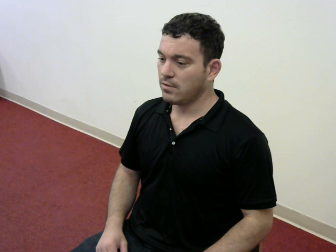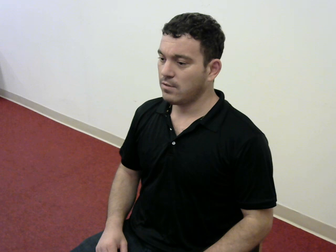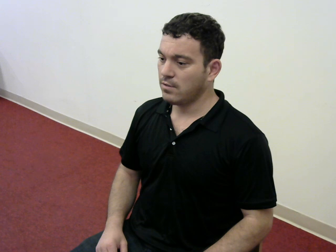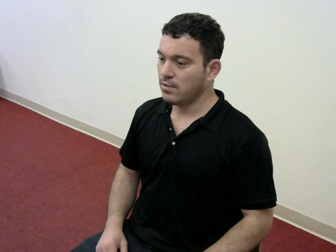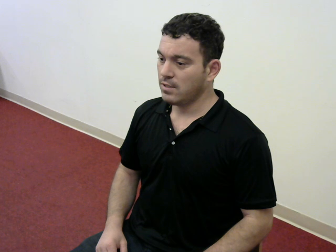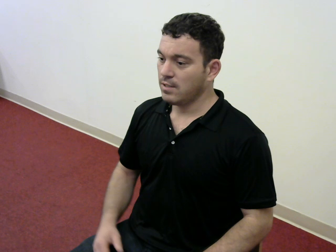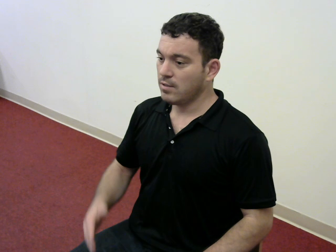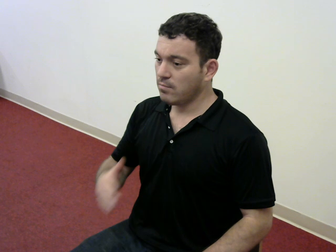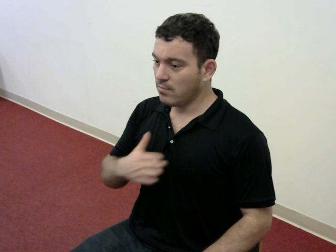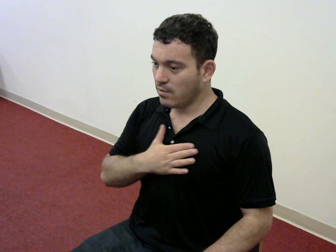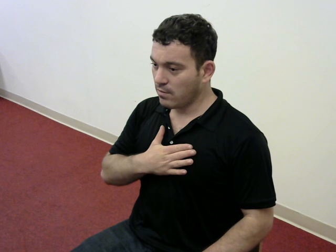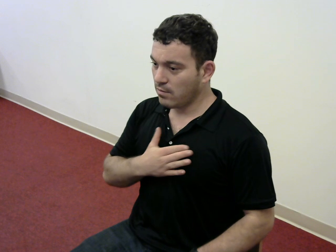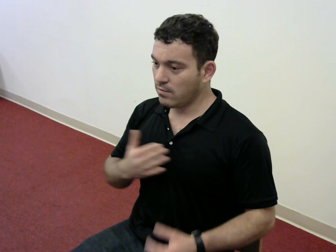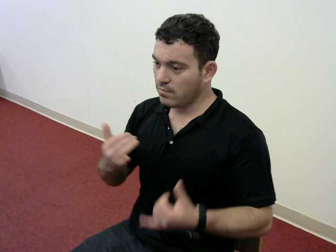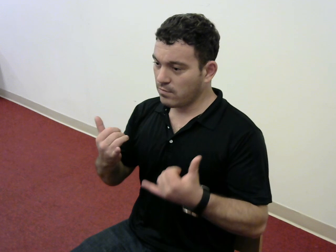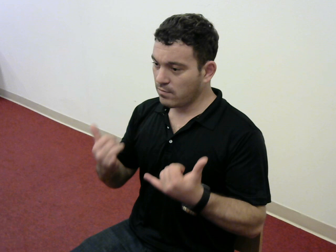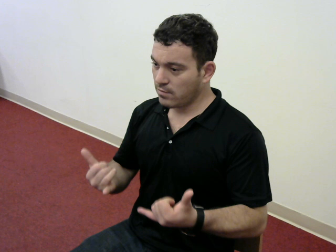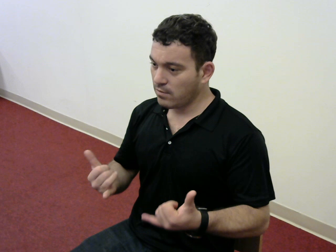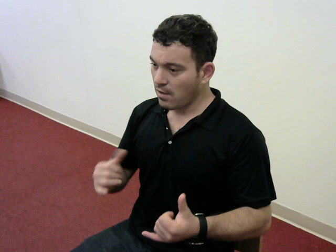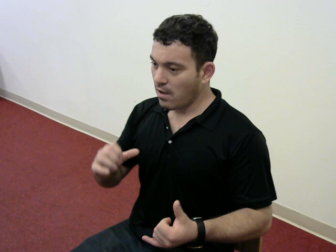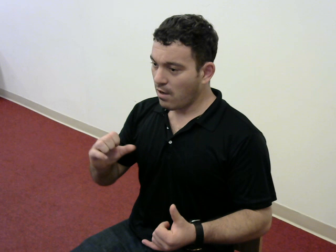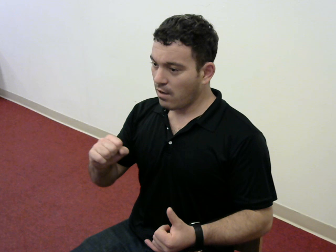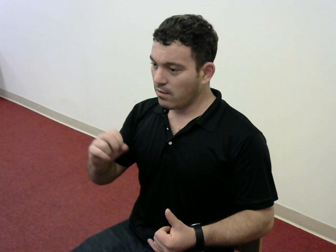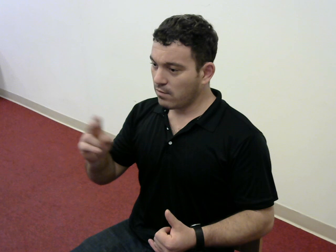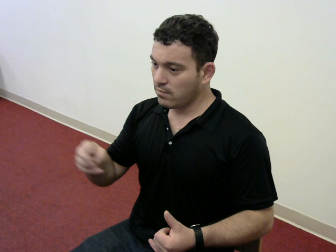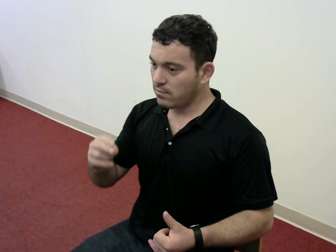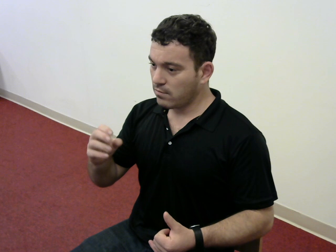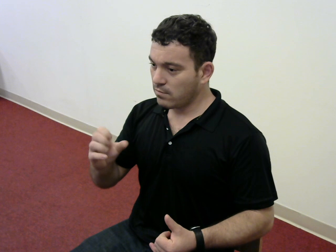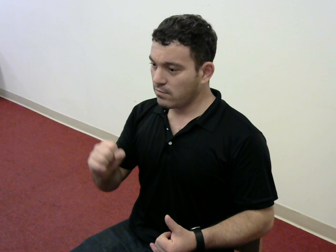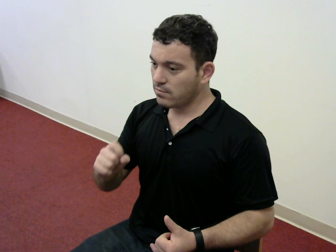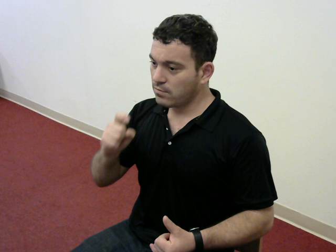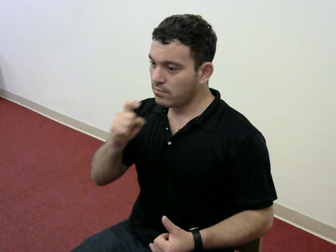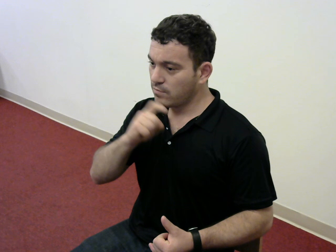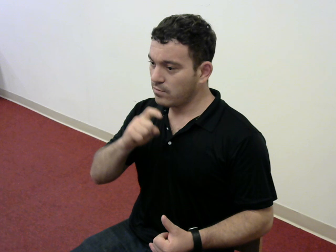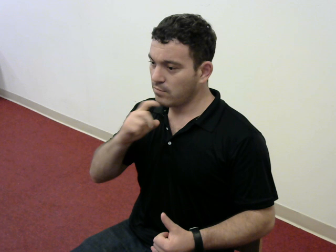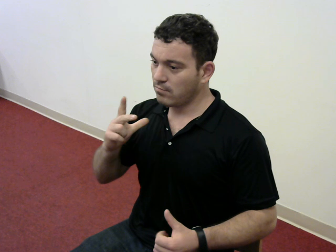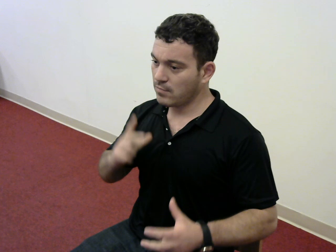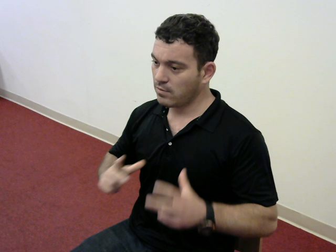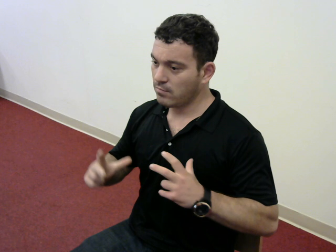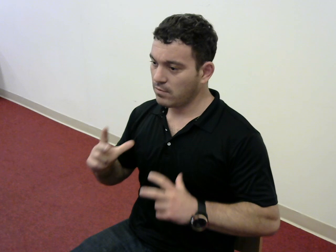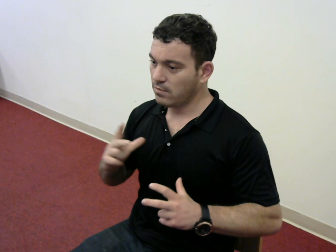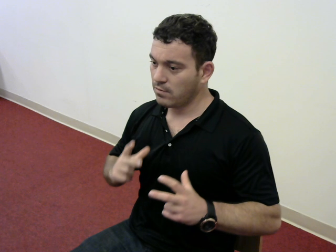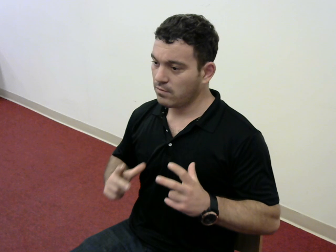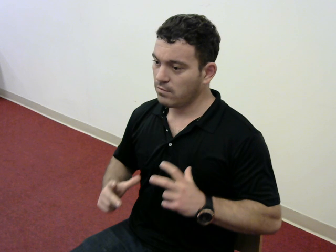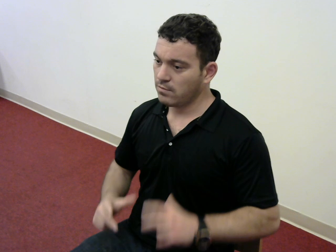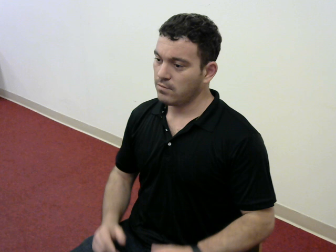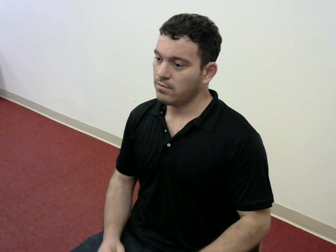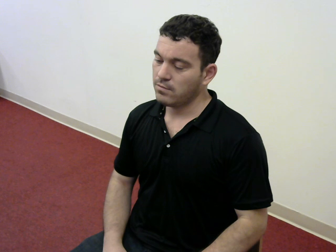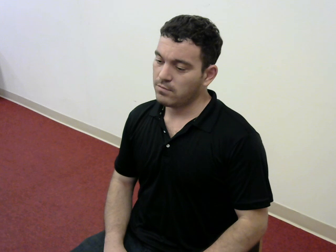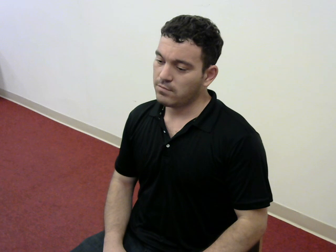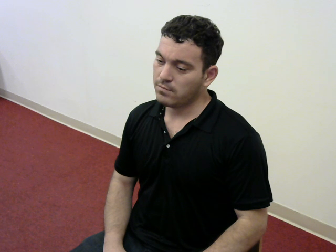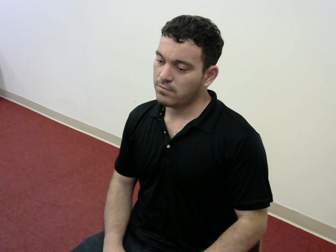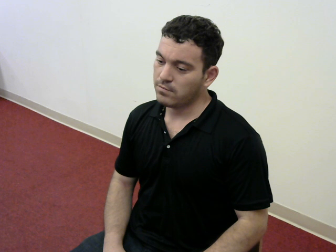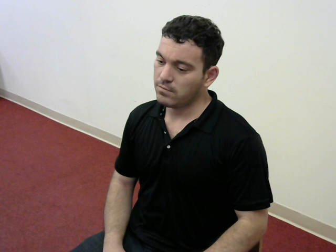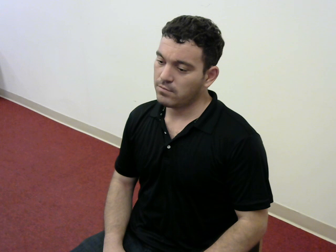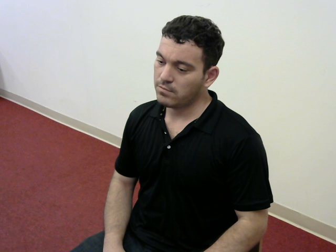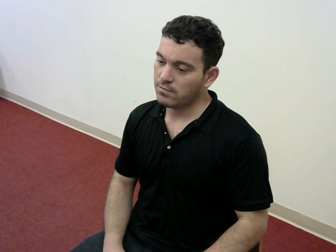Mən indi ADA universitetindəyəm